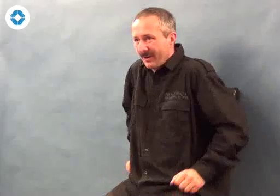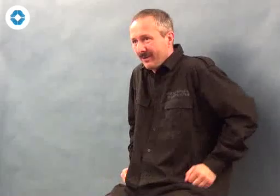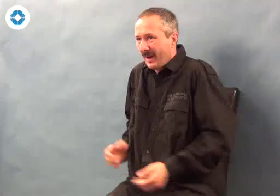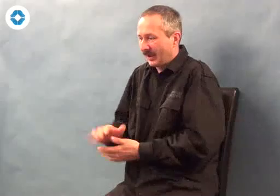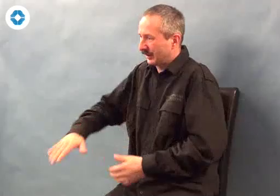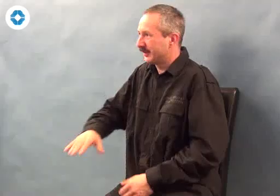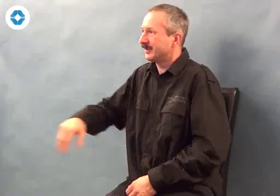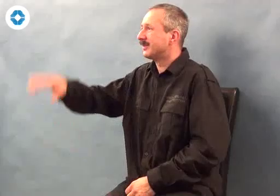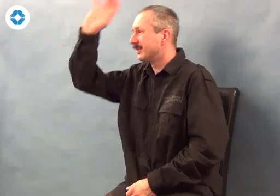Mały poszedł.